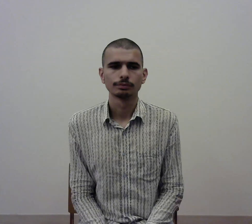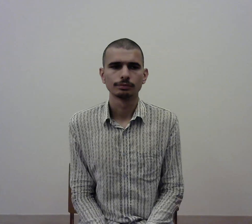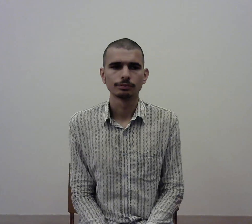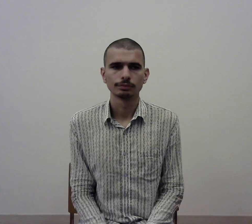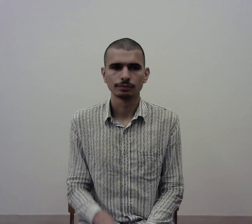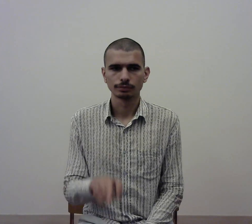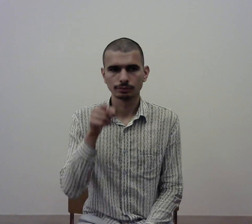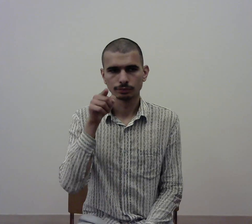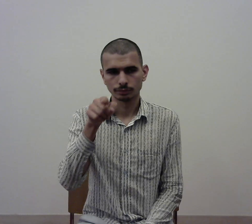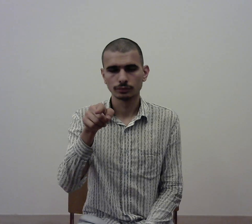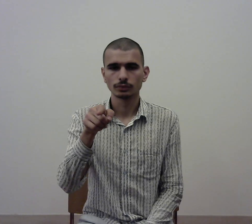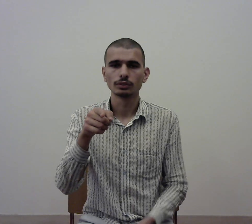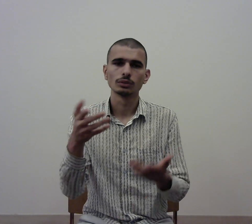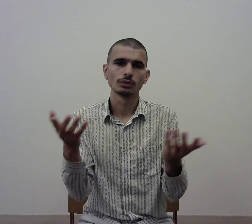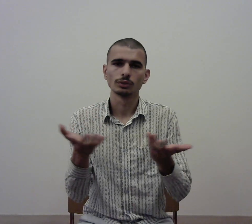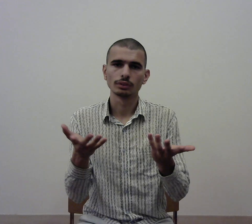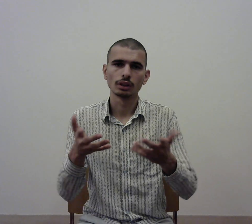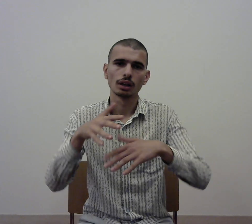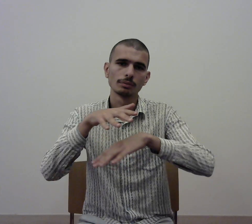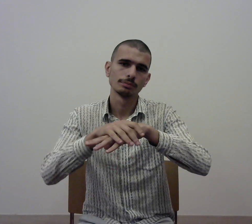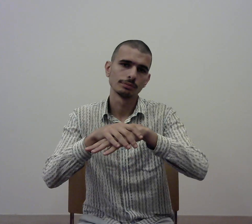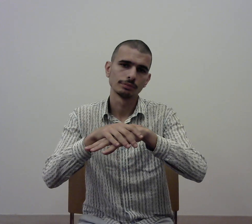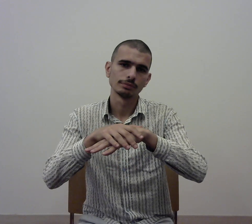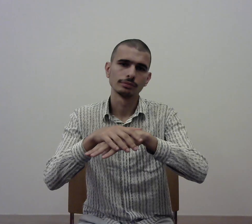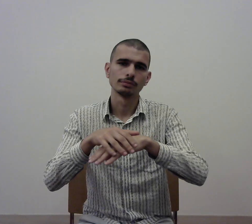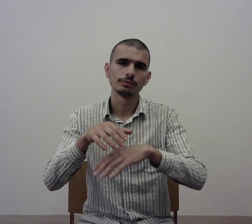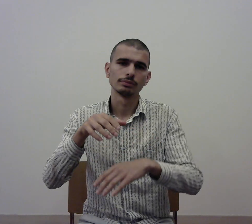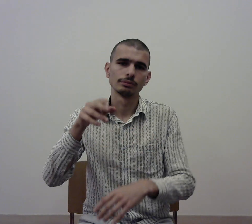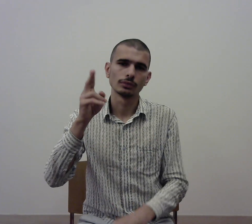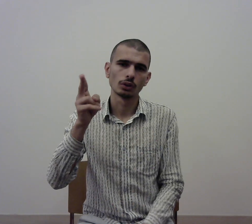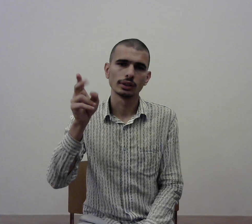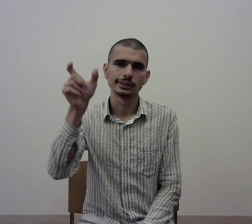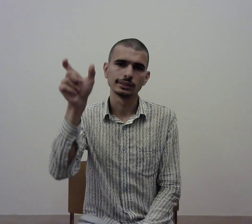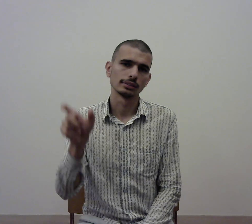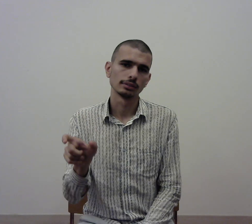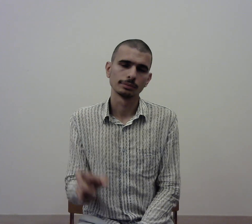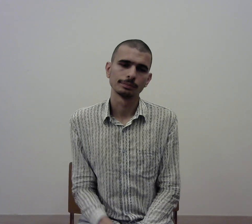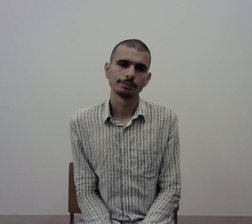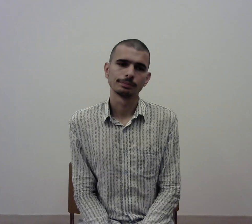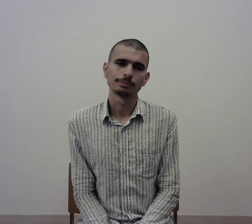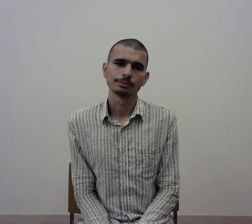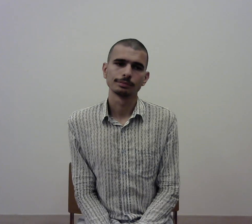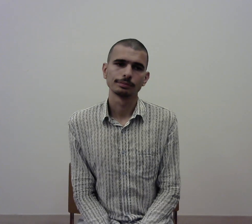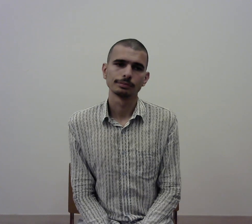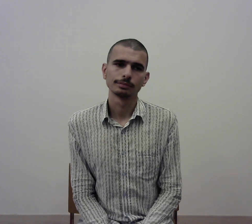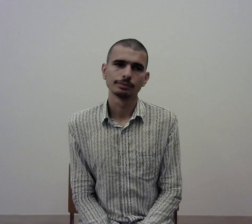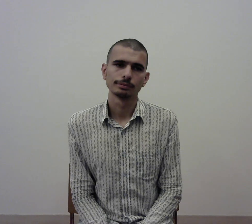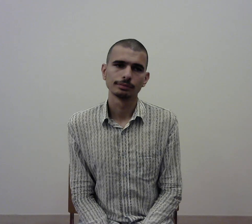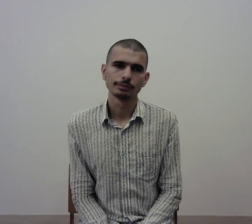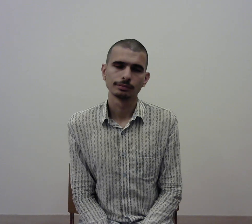Siz hansı bankın müştərisisiniz?